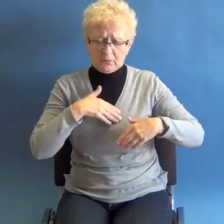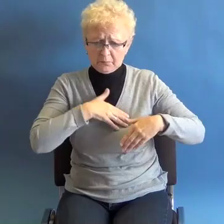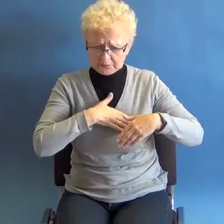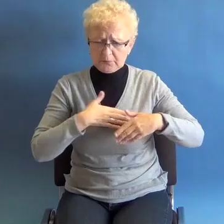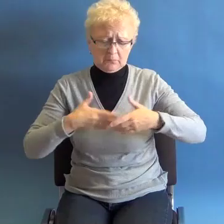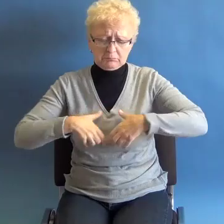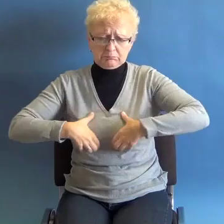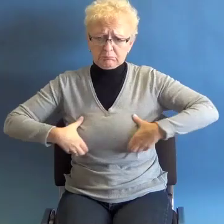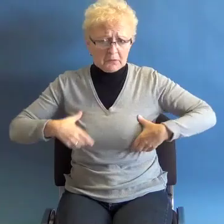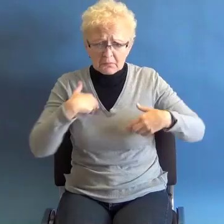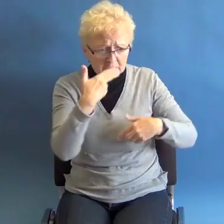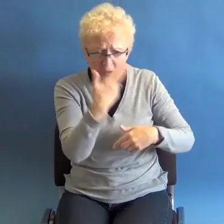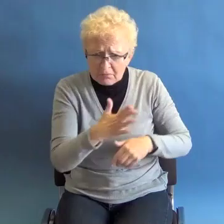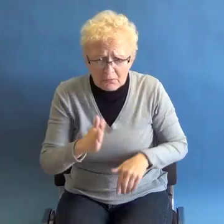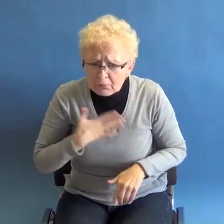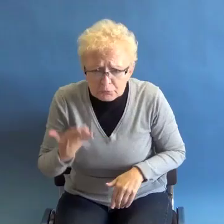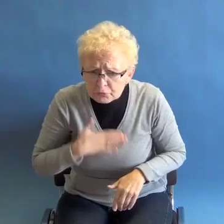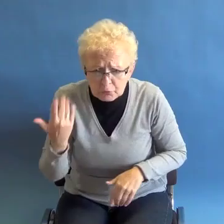Nosiła biustonosz i nie można było tego rozpoznać.